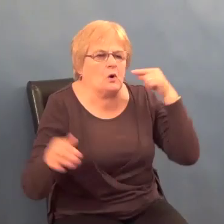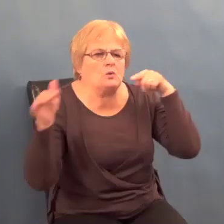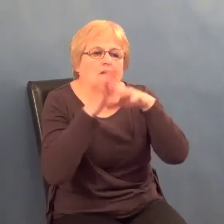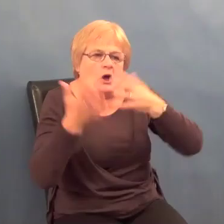Kot ucieka.